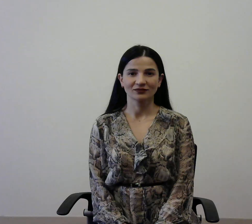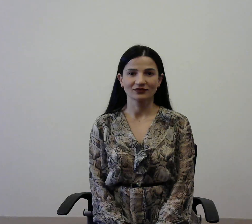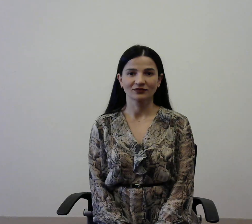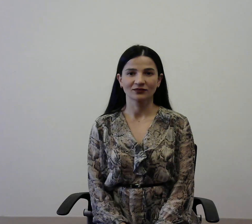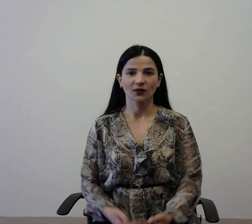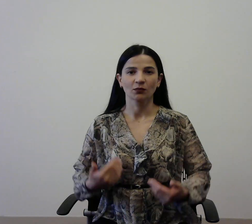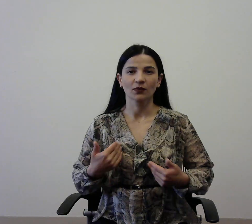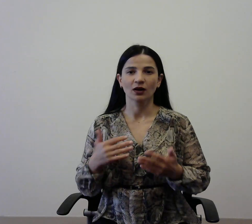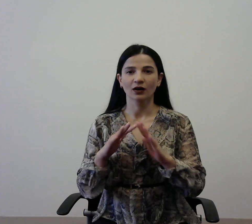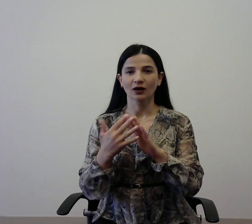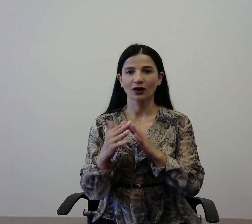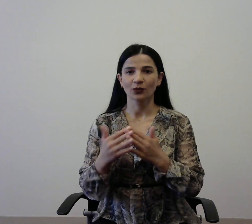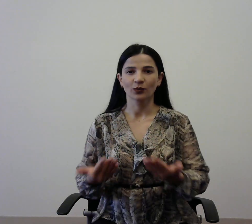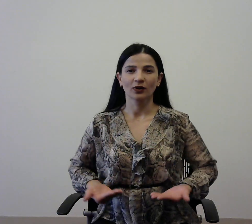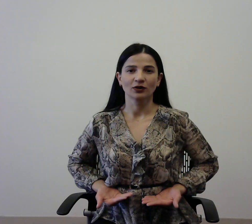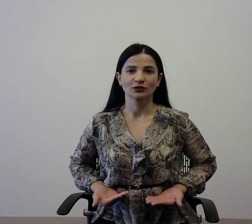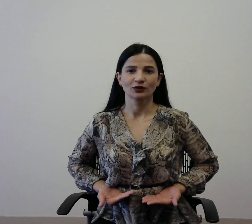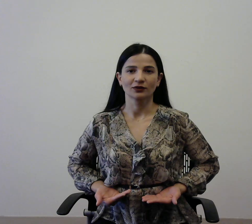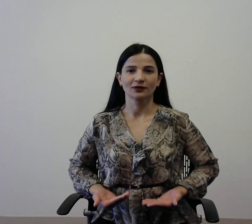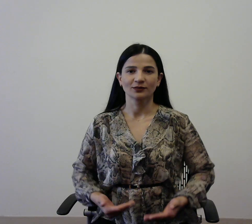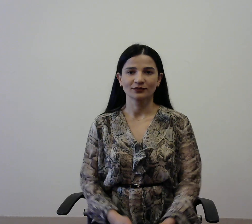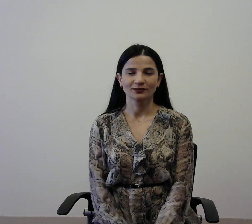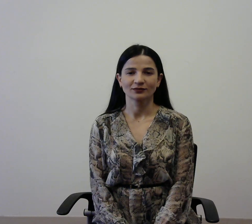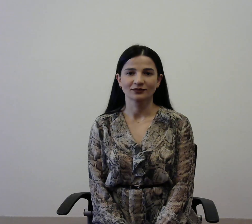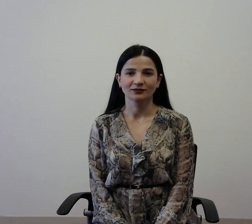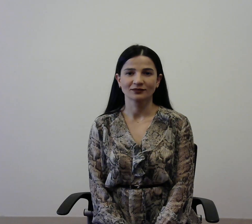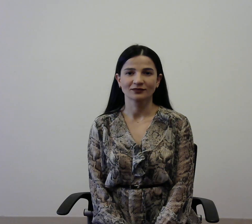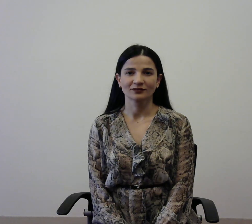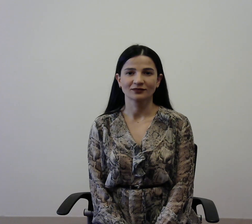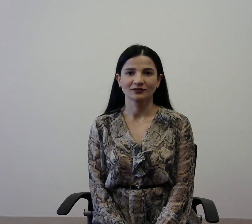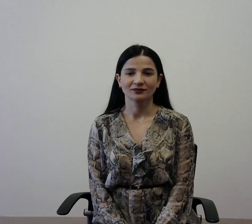Mən rayonda yaşayıram